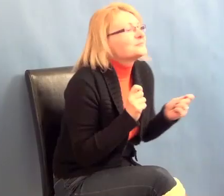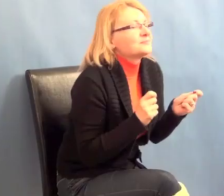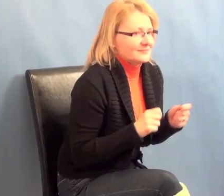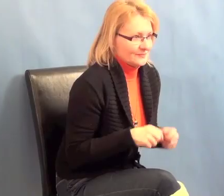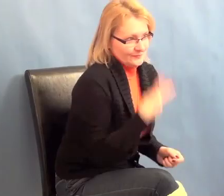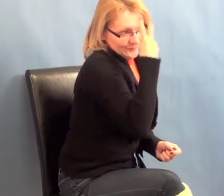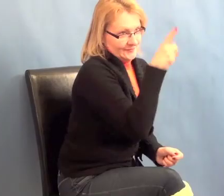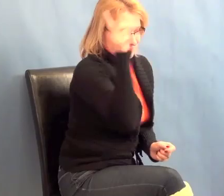Pokazał dwa.